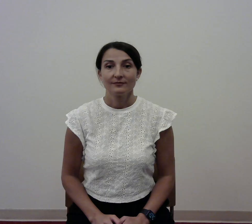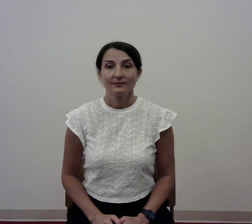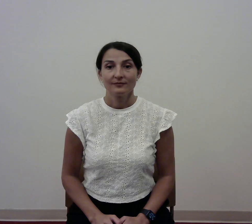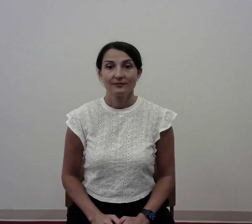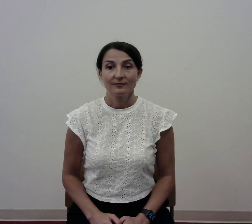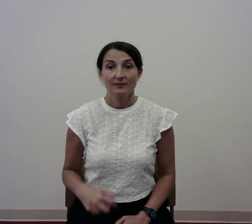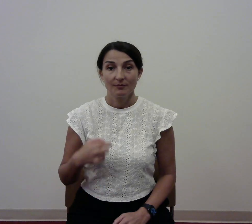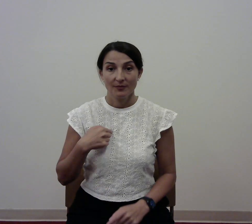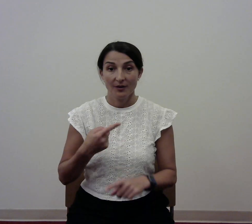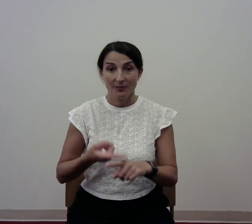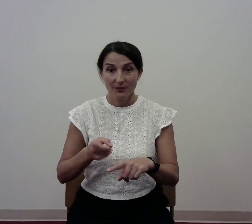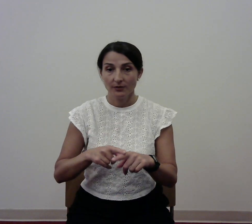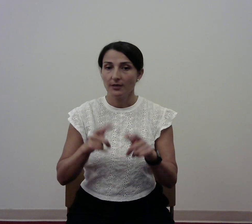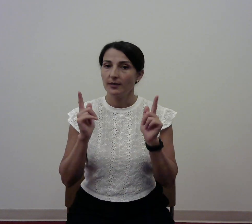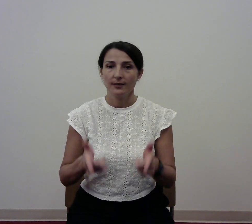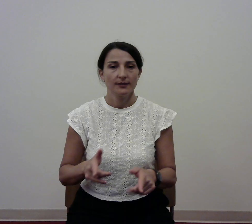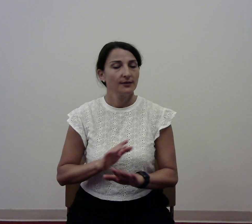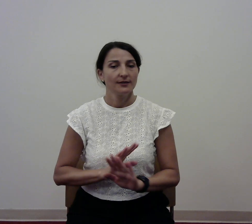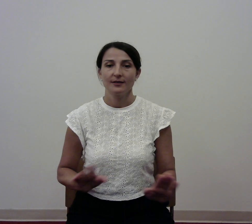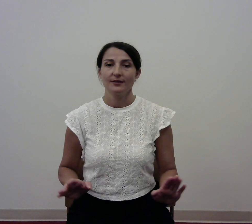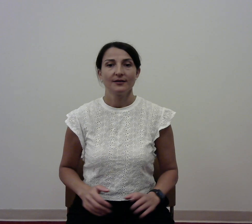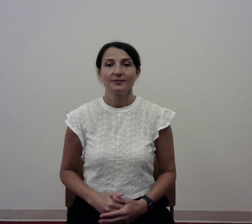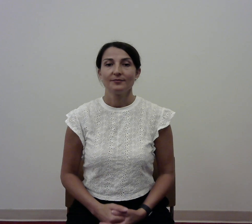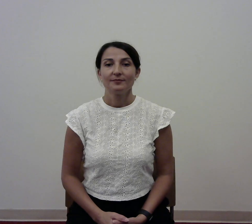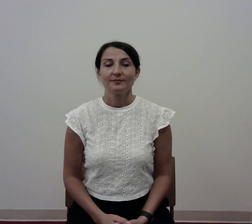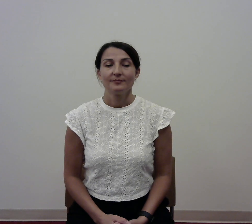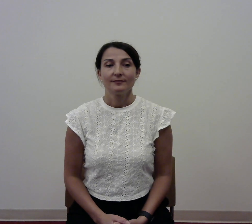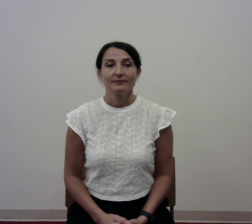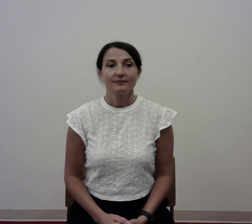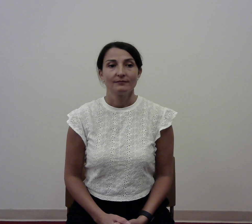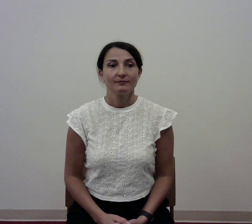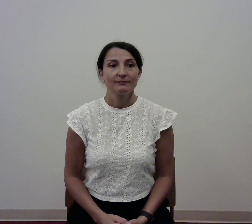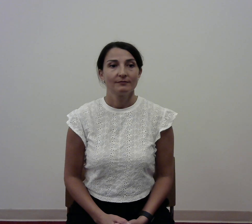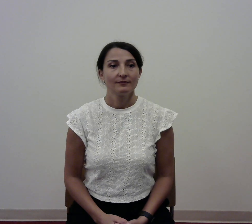Mən bununla razı deyiləm